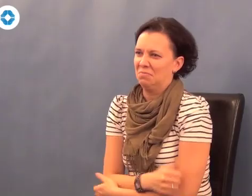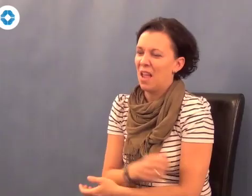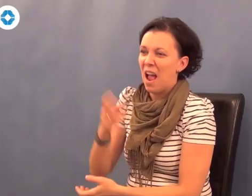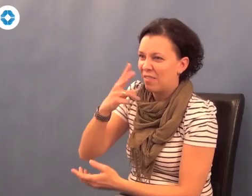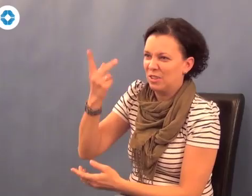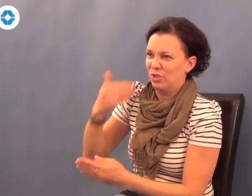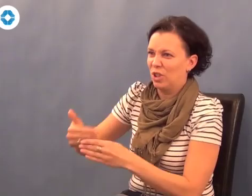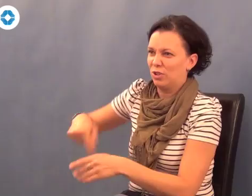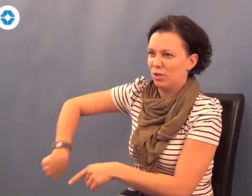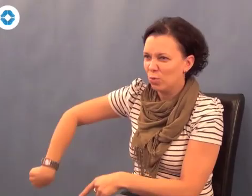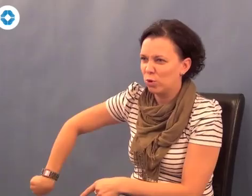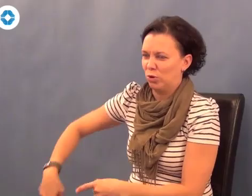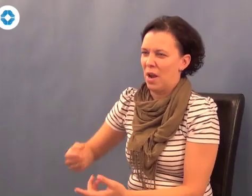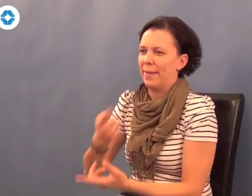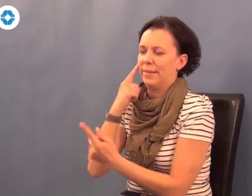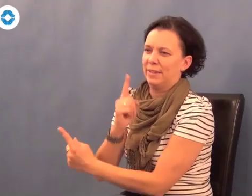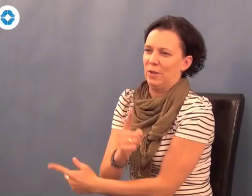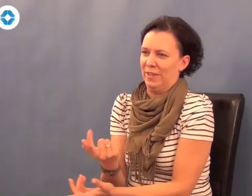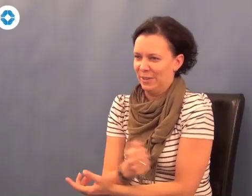Widać było wcześniej, że żaba tam siedzi z boku, ale nie zauważyli.